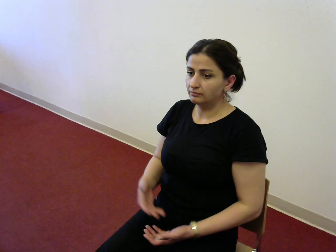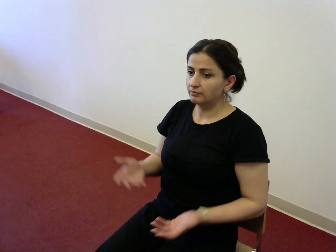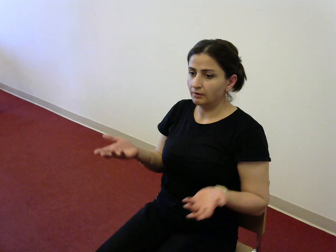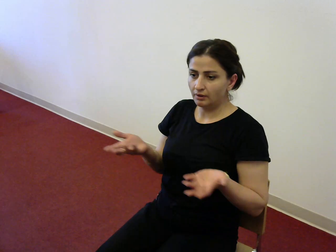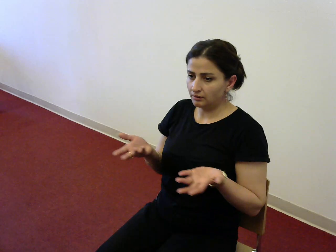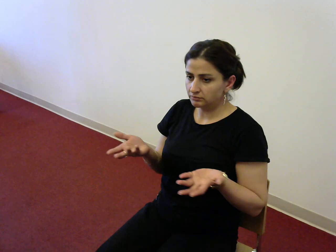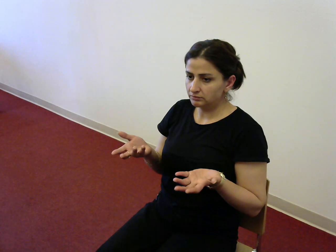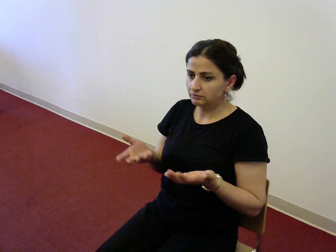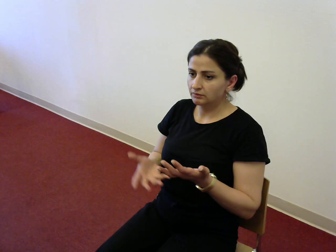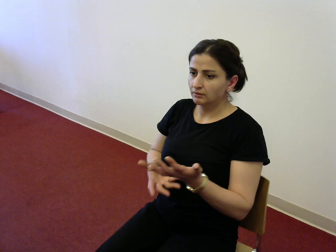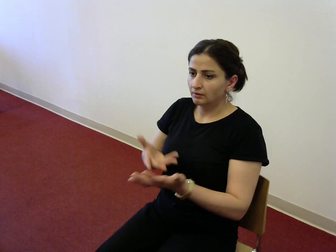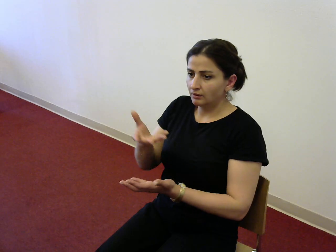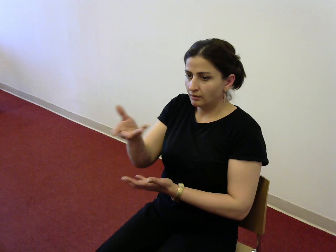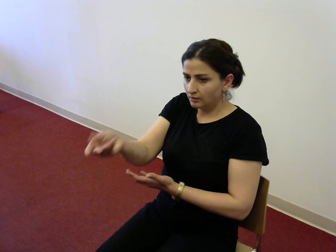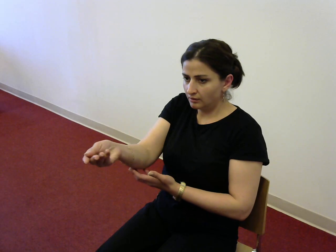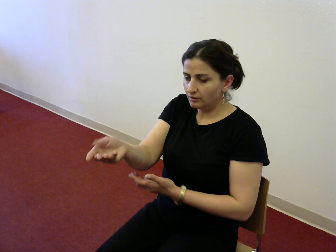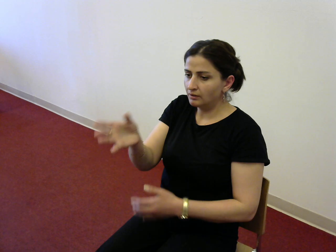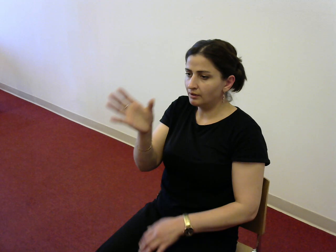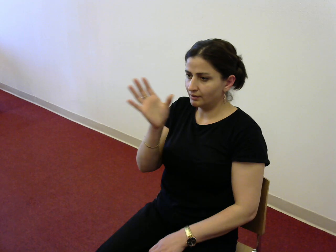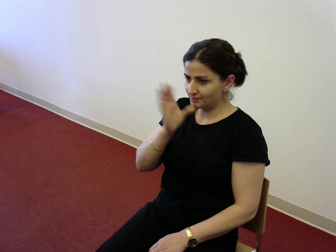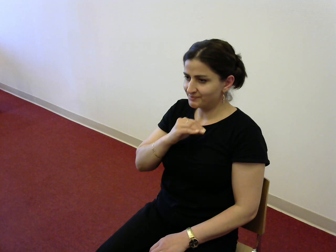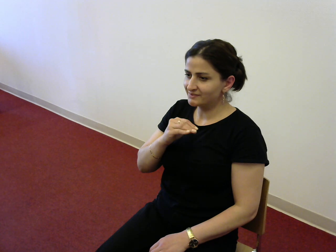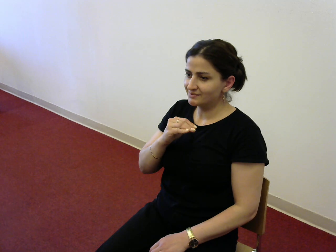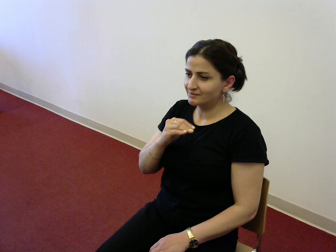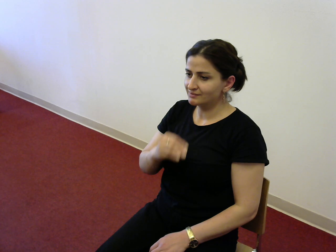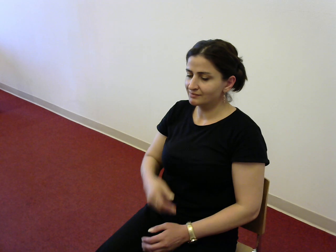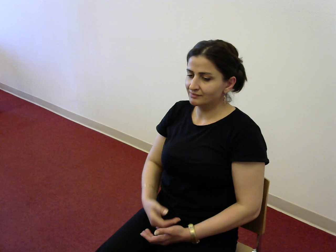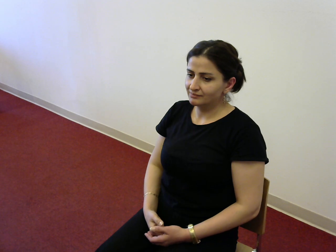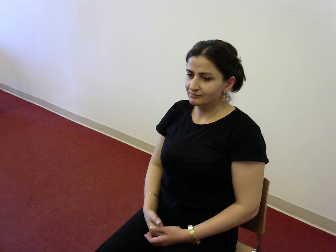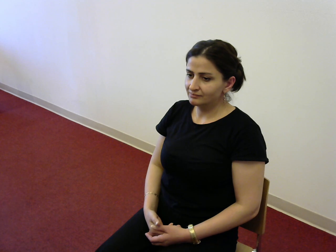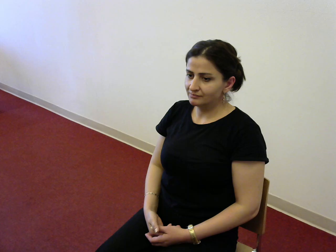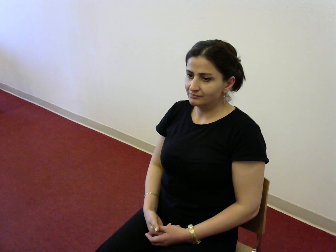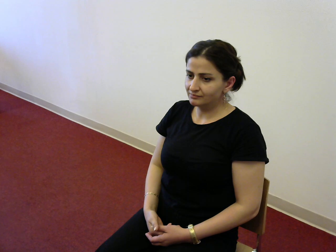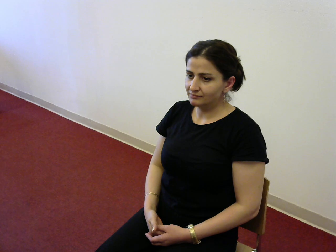Harda ödəniş edə bilərəm?